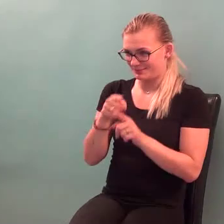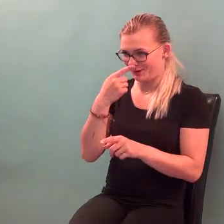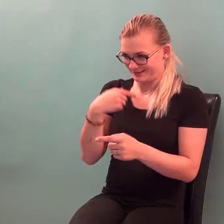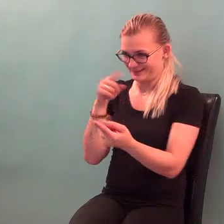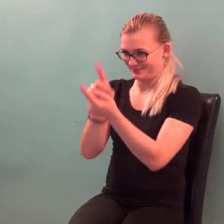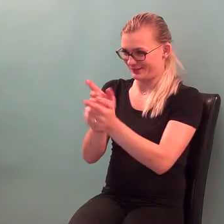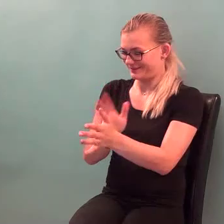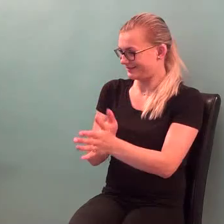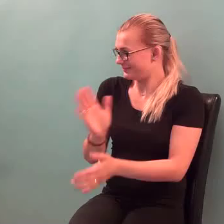Ja spotkam się z tobą i pomigamy.